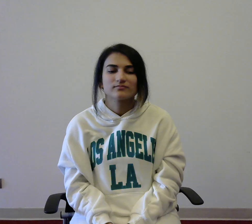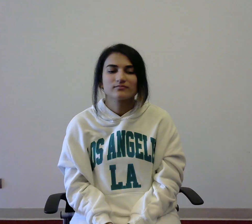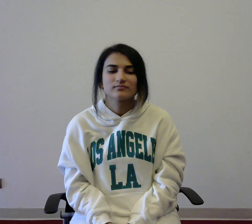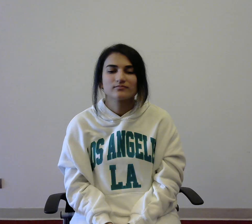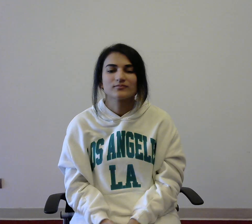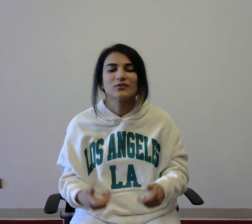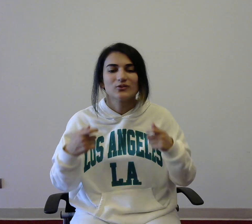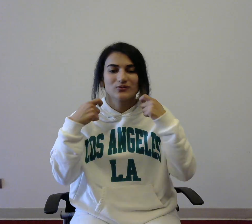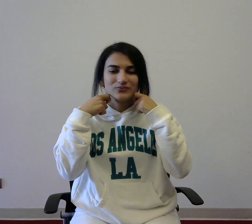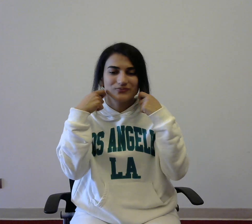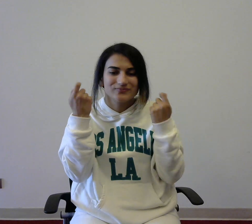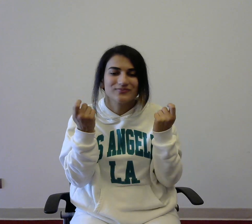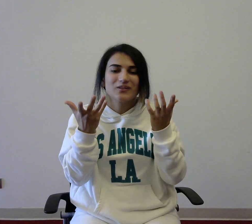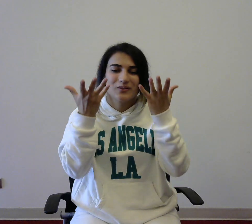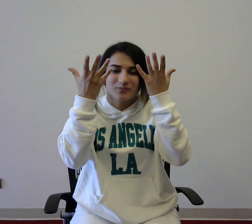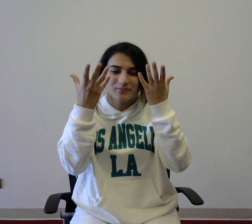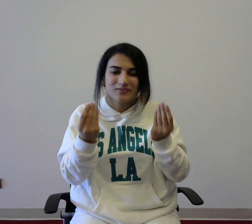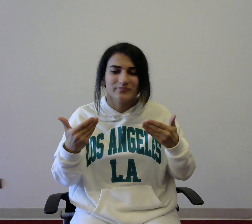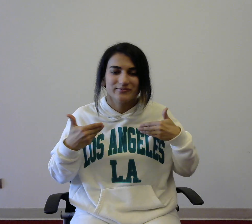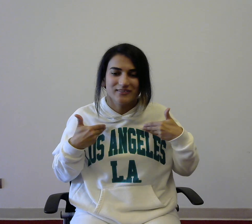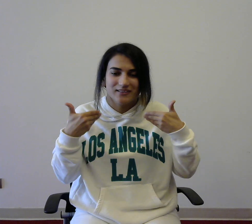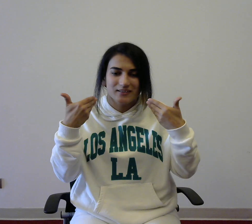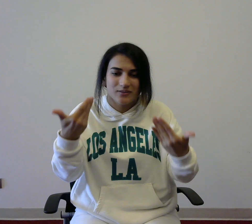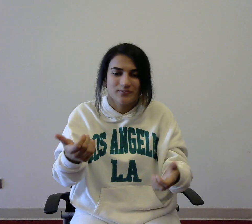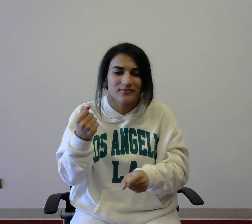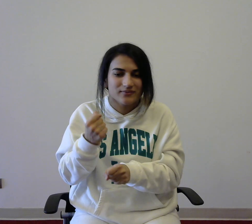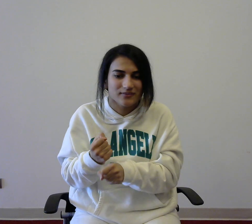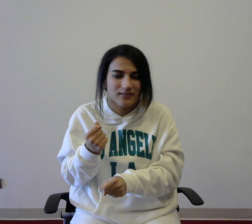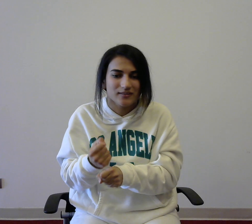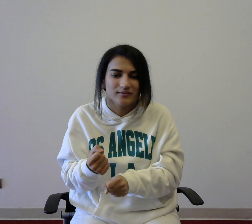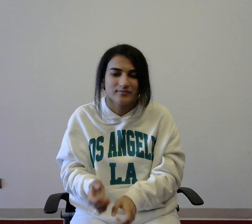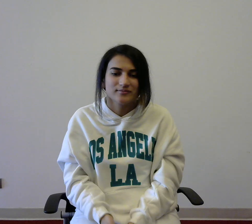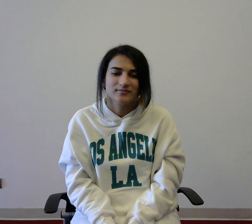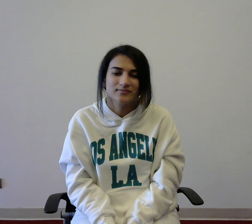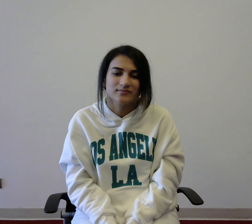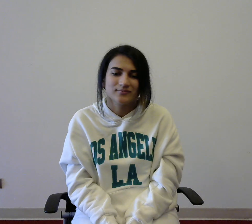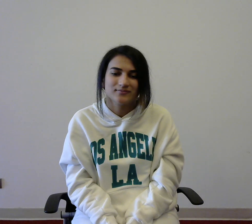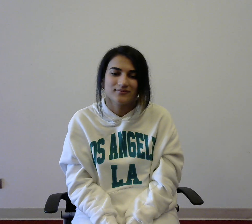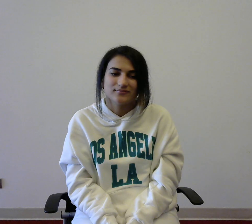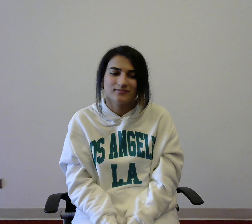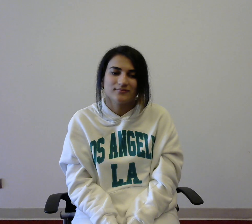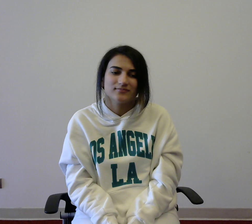Ad gününü təbrik edirəm